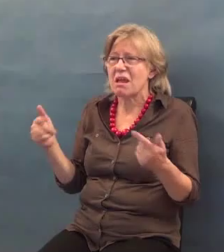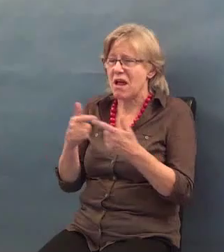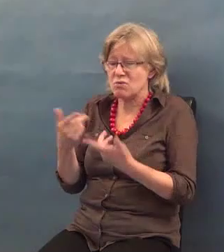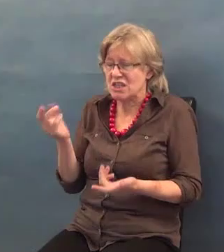Nie pasuje.